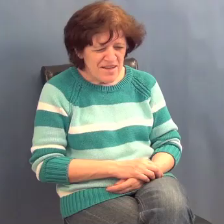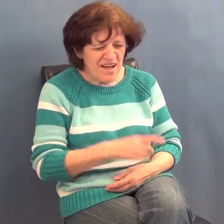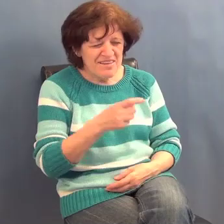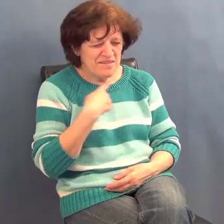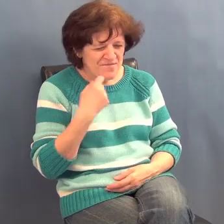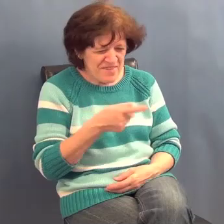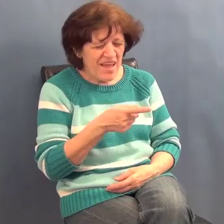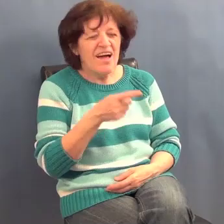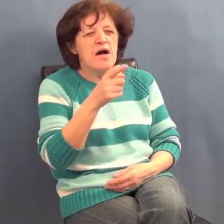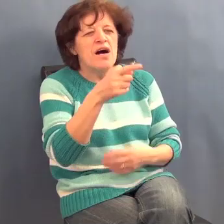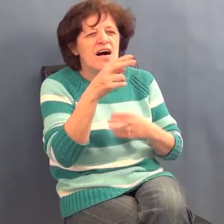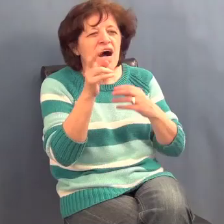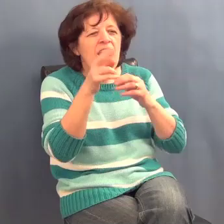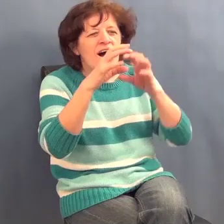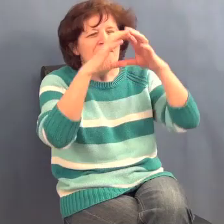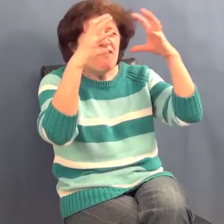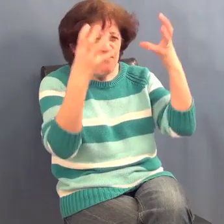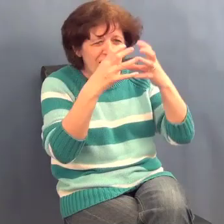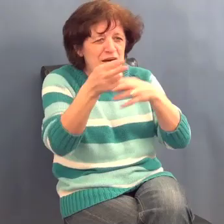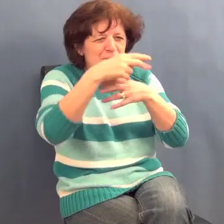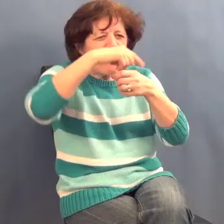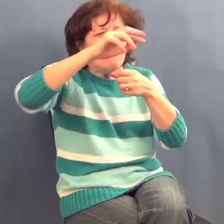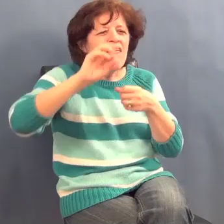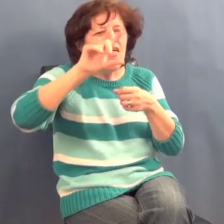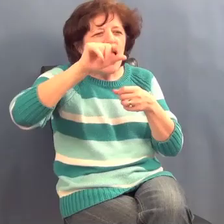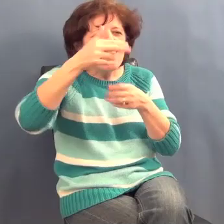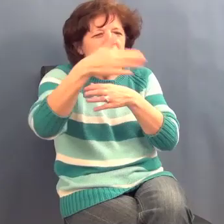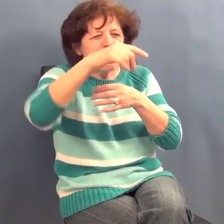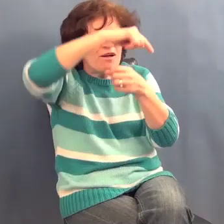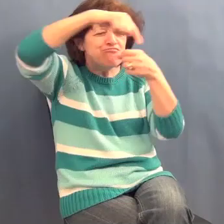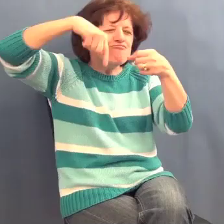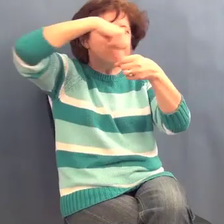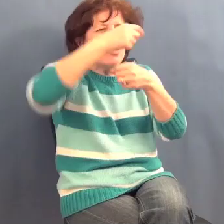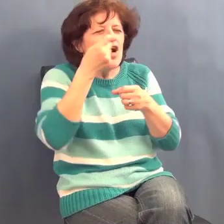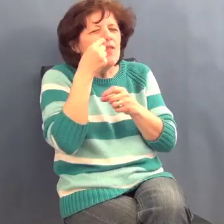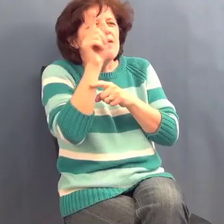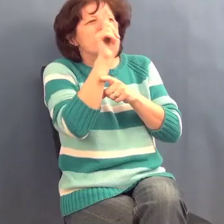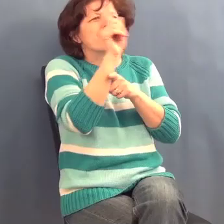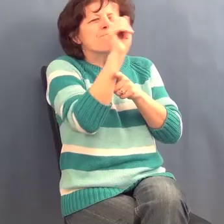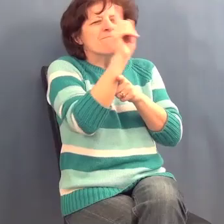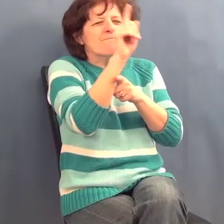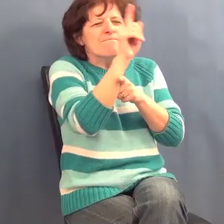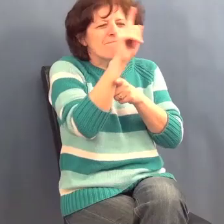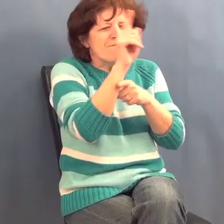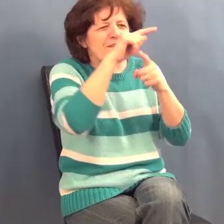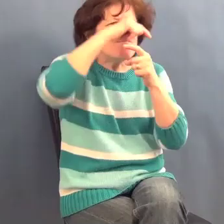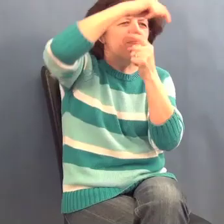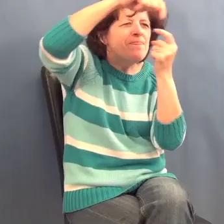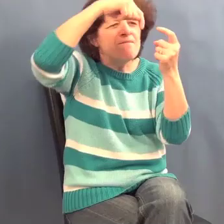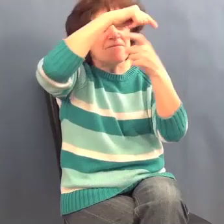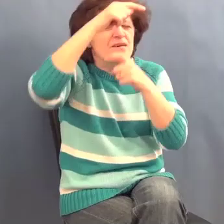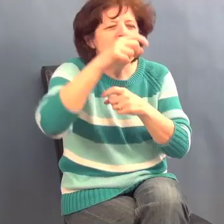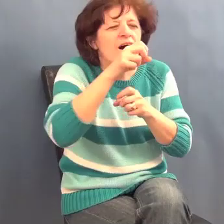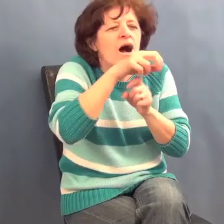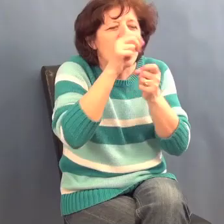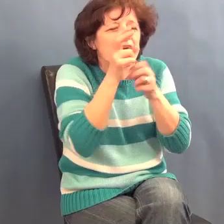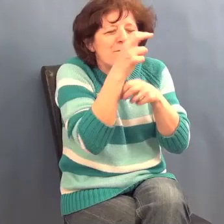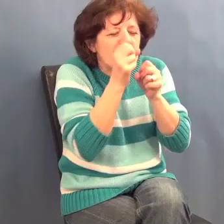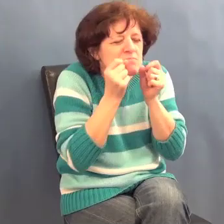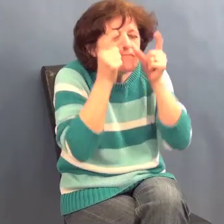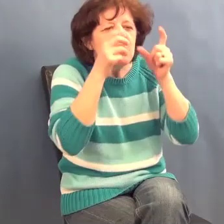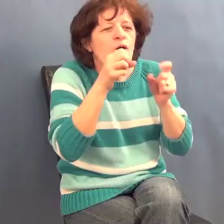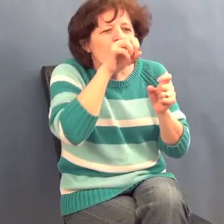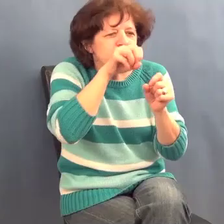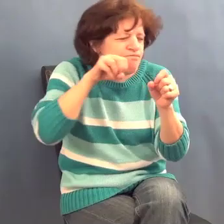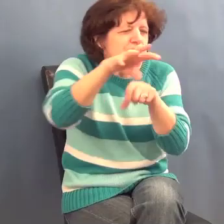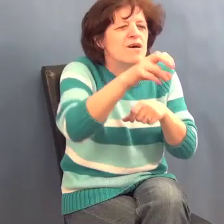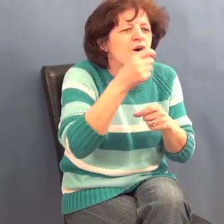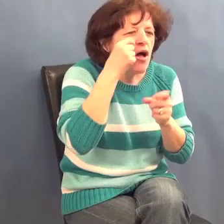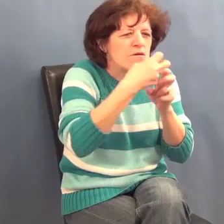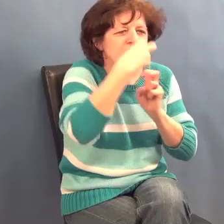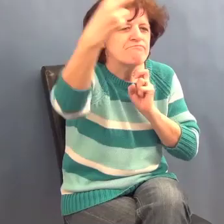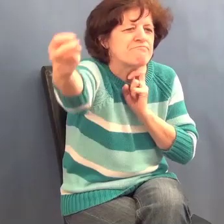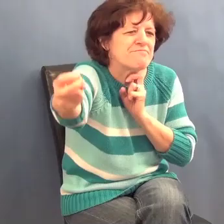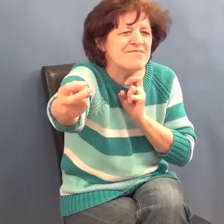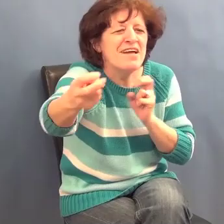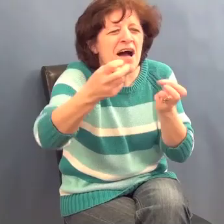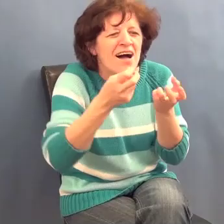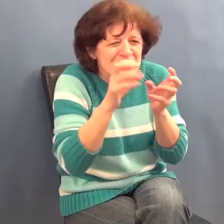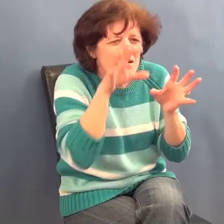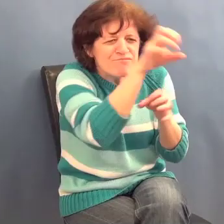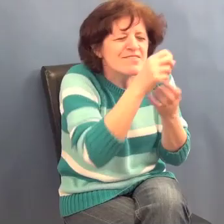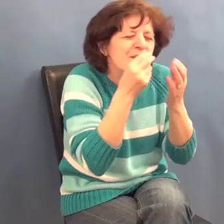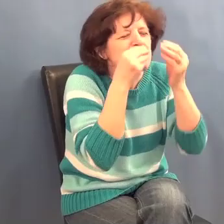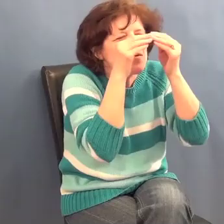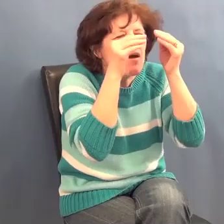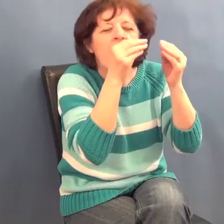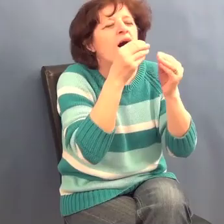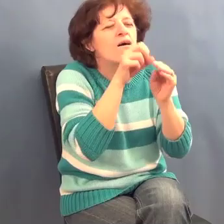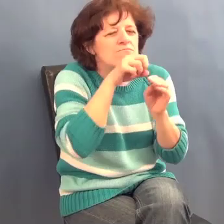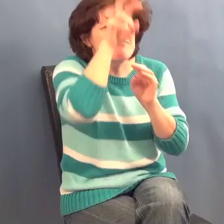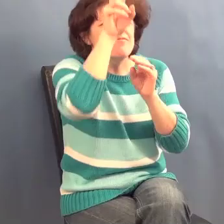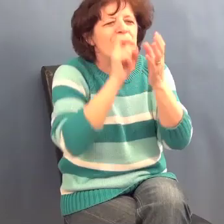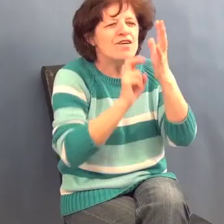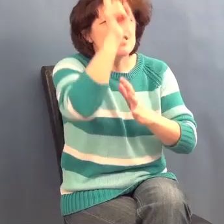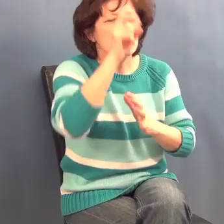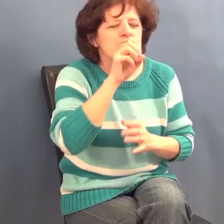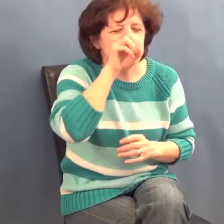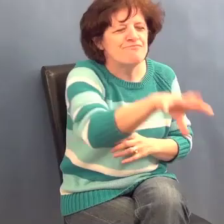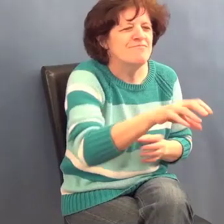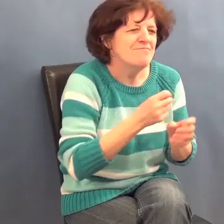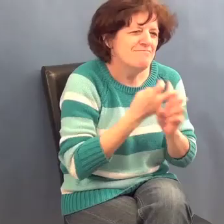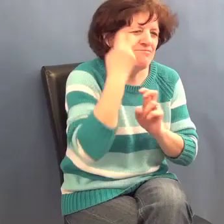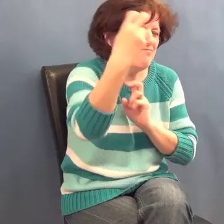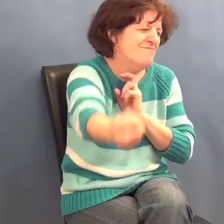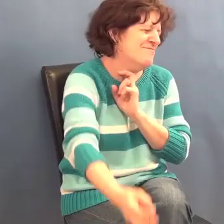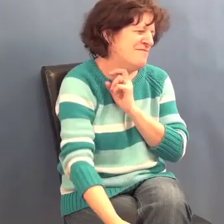To śmieszne. Ryba w akwarium. Ryba pływa sobie w kółko. Kot macha ogonem. Krąży dookoła. Ryba budzi się, pluje na kota. Kot odskakuje, został zaatakowany. Przybliżył się do akwarium, ryba wyskoczyła i napluła wodą, kot odskoczył.